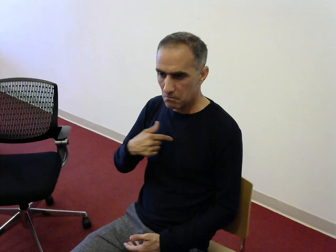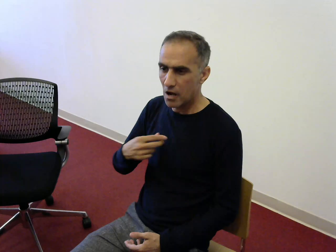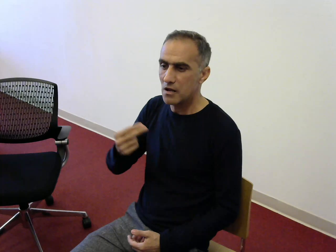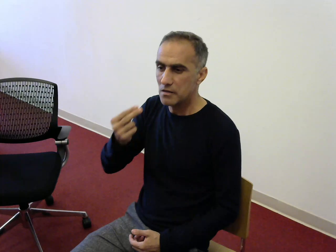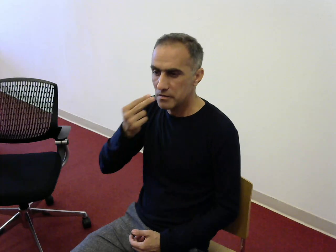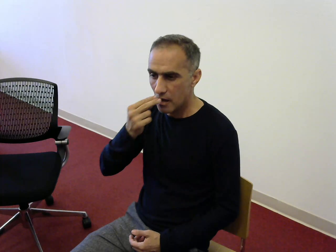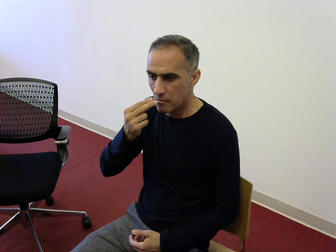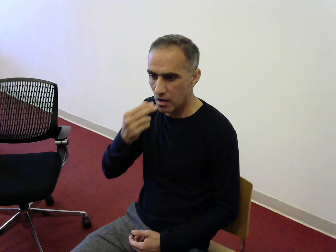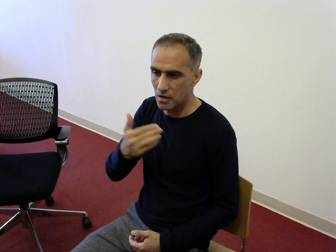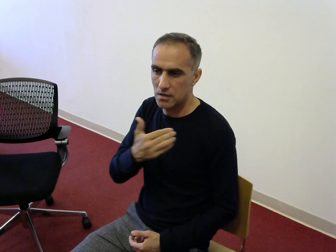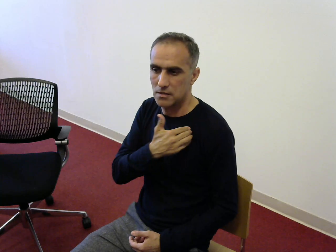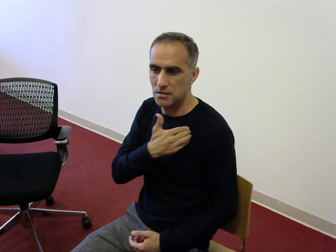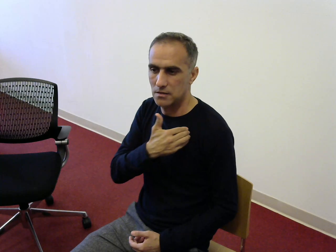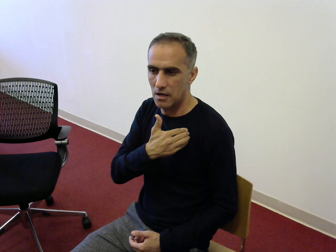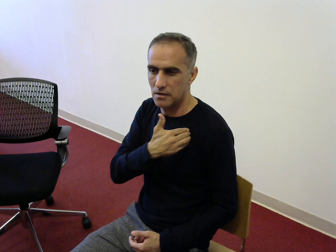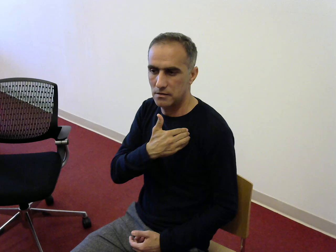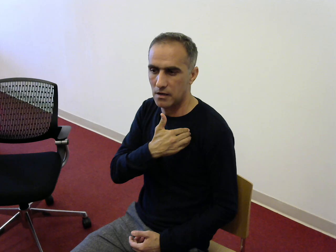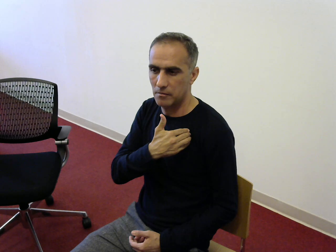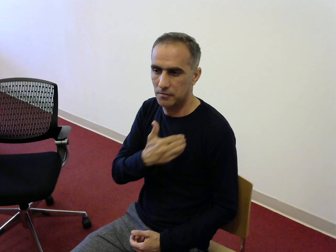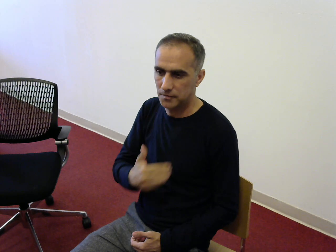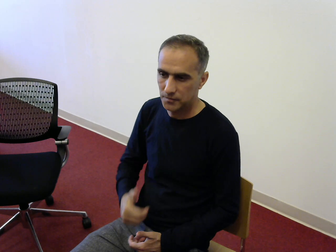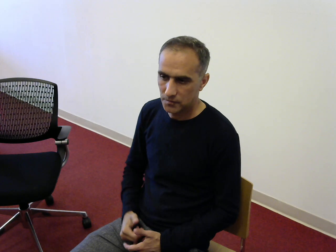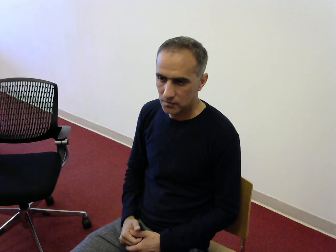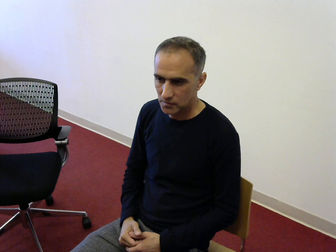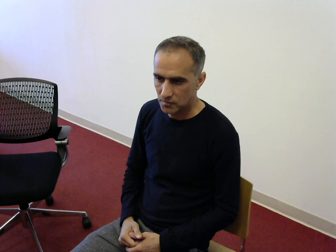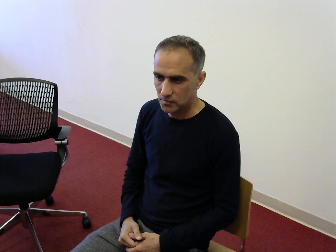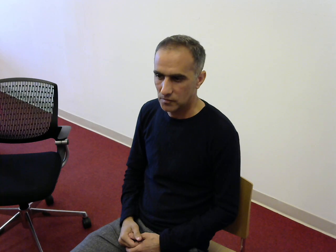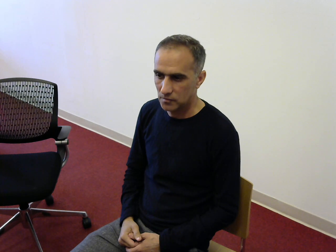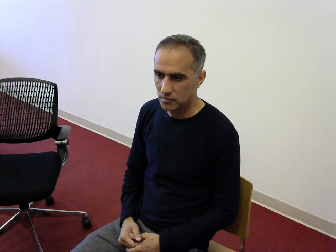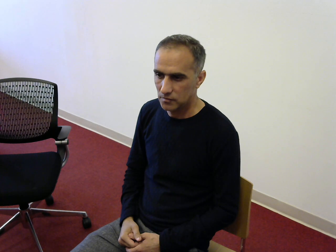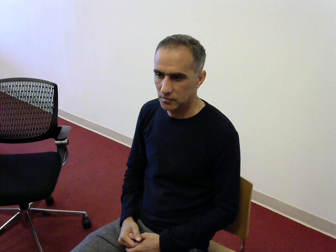Mən yemək istəyirəm